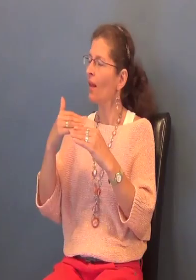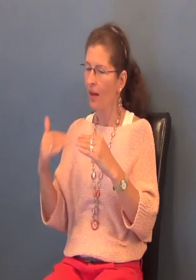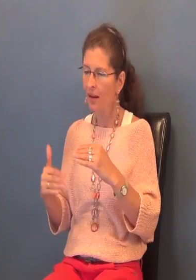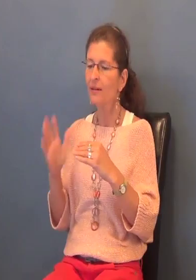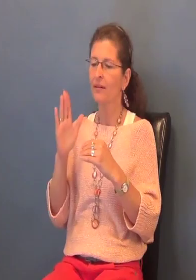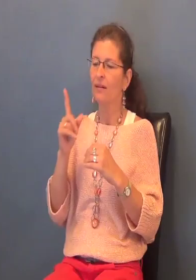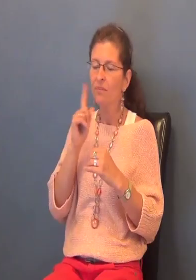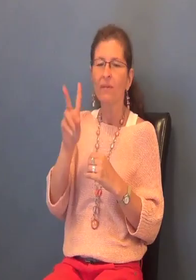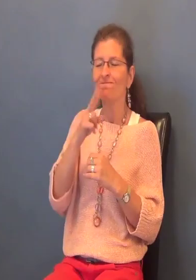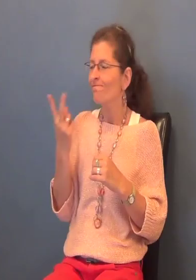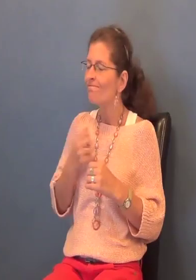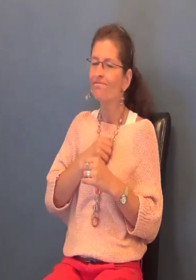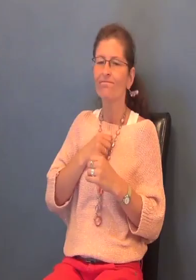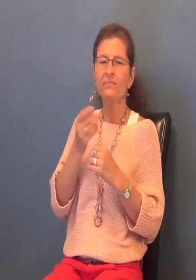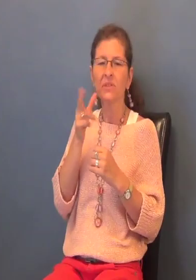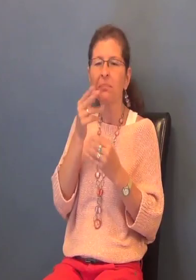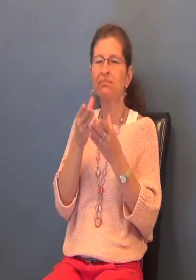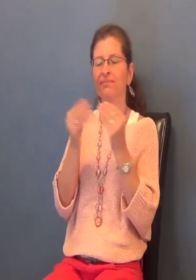Potem chłopiec rozglądał się. Był smutny, bo żaba zniknęła.